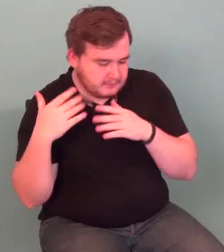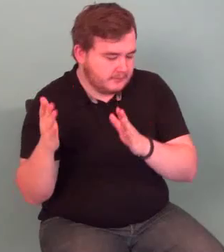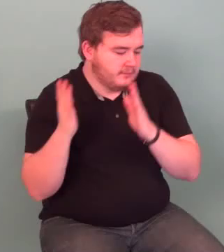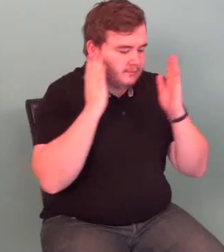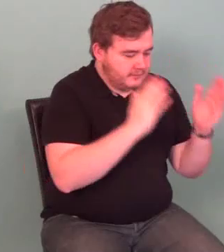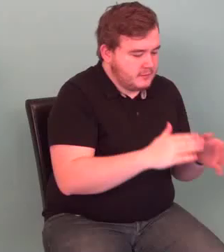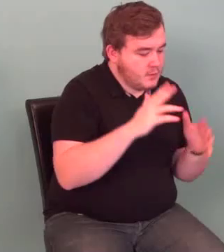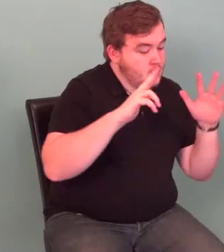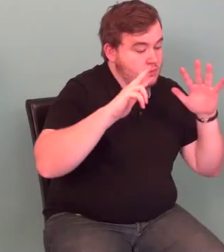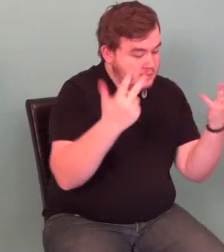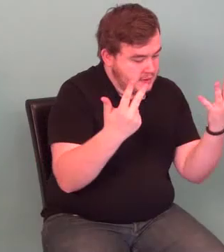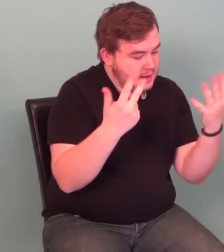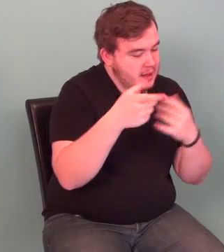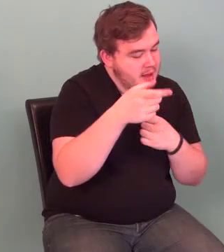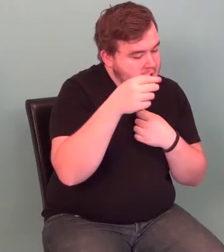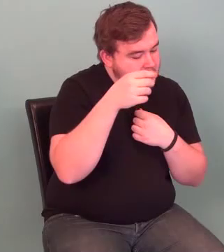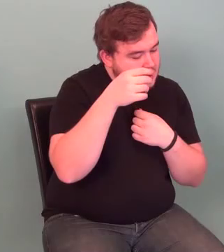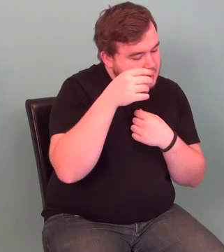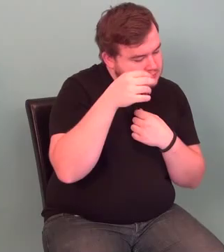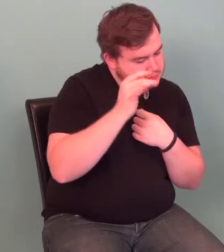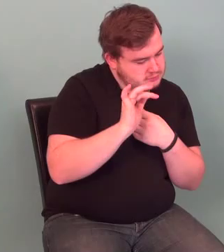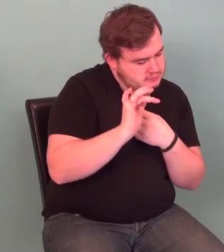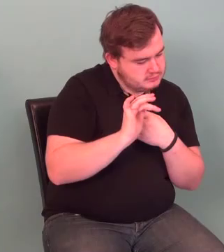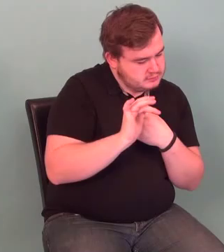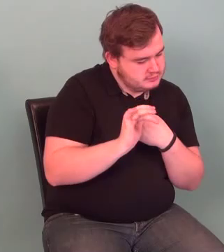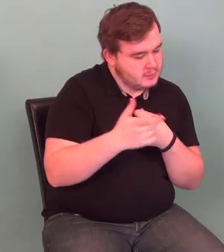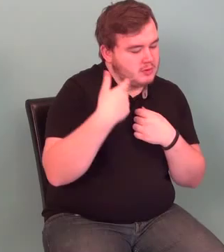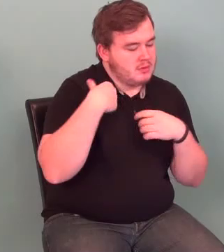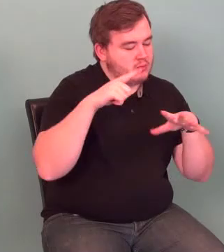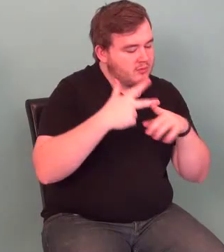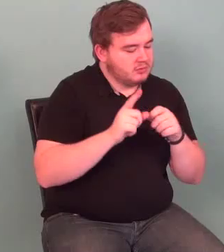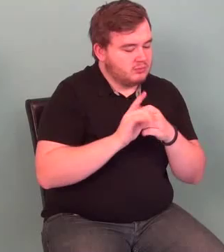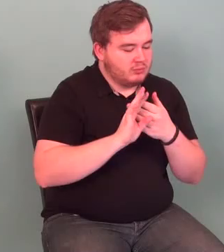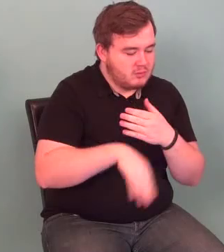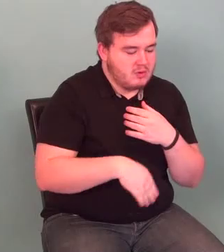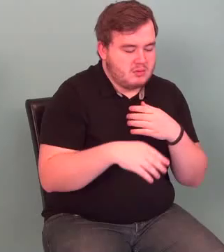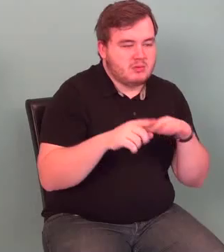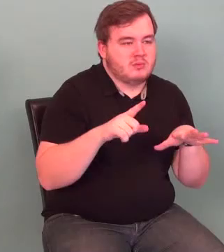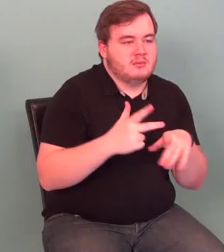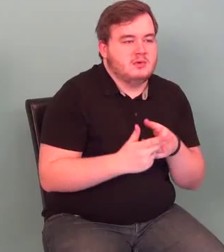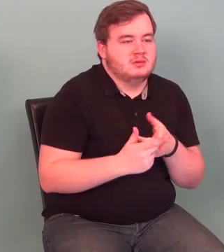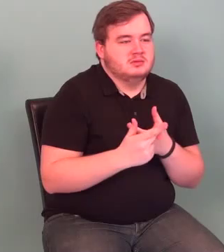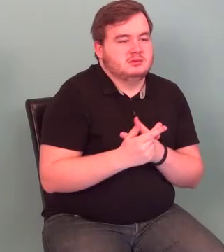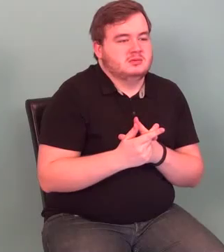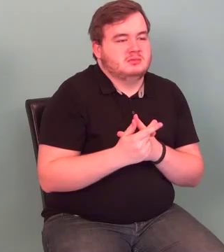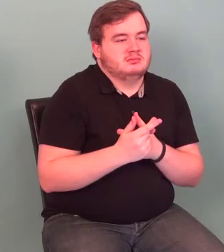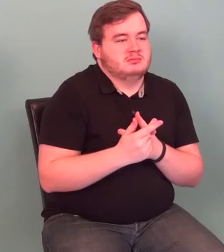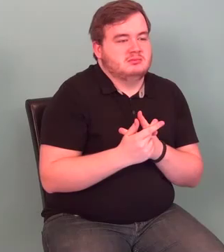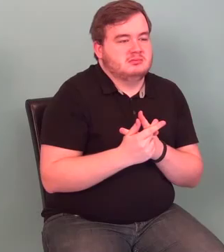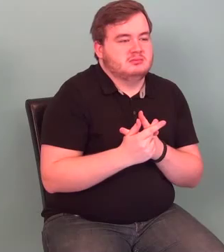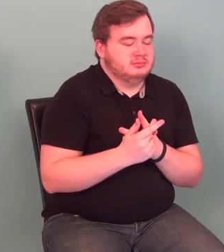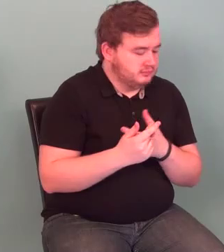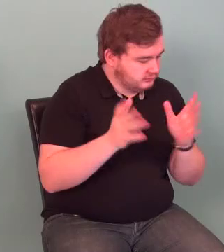Następny - ósmego, po siódmej trzydzieści.